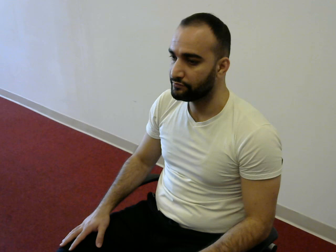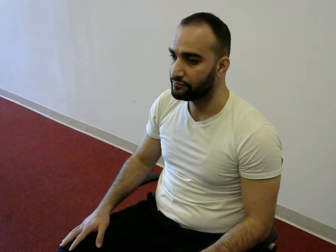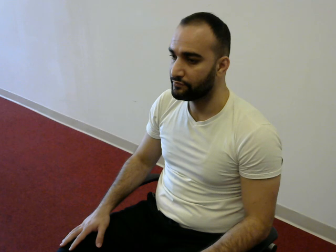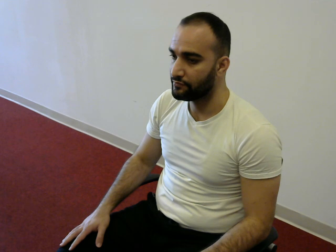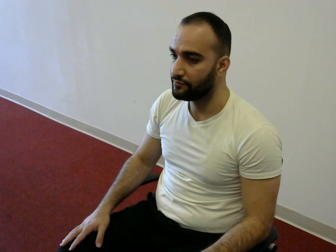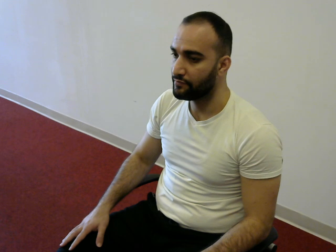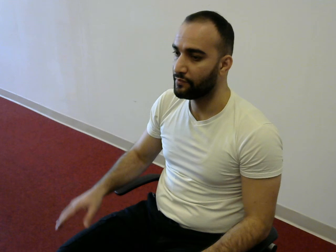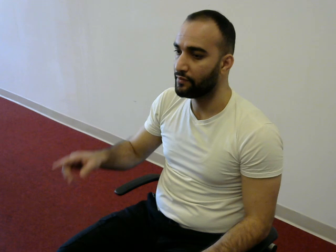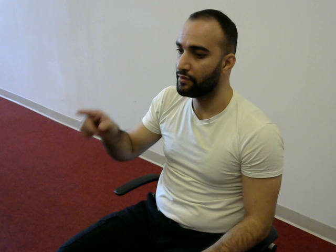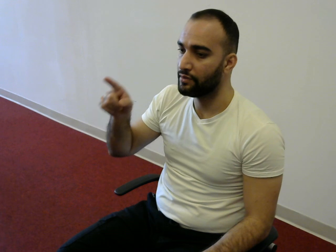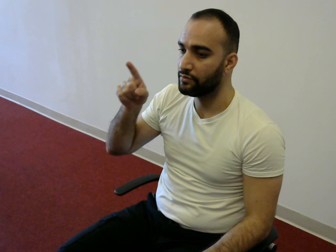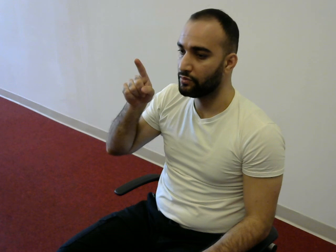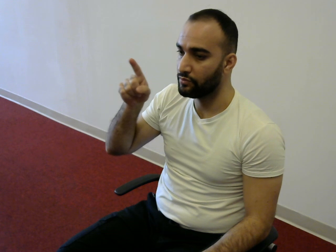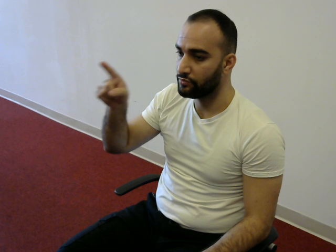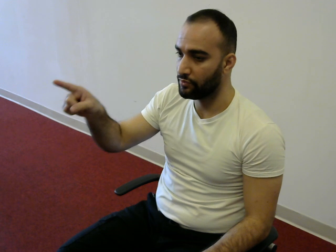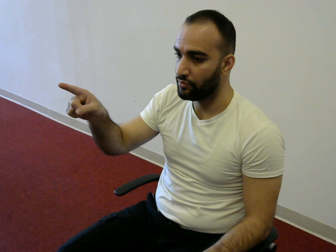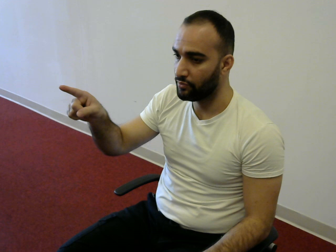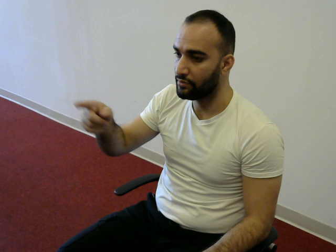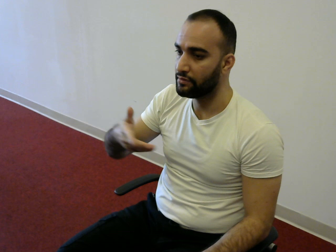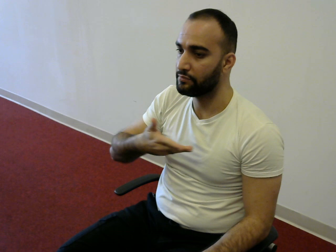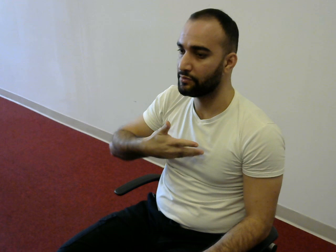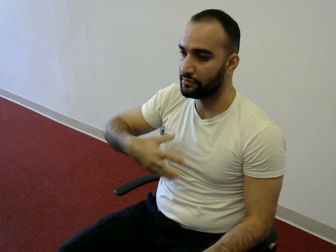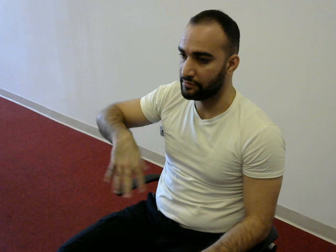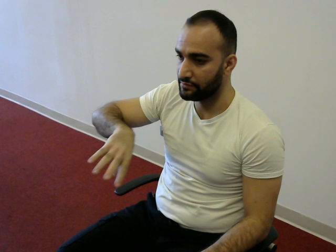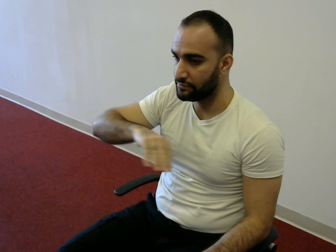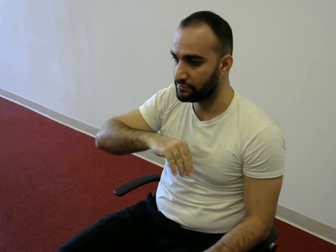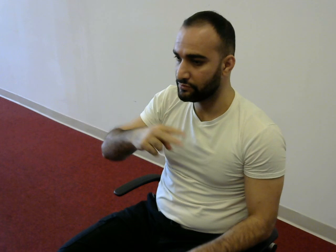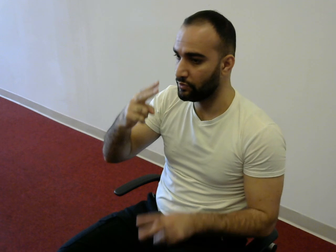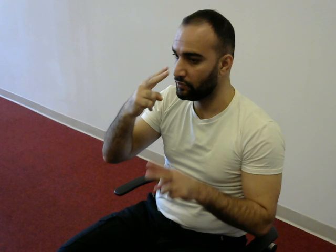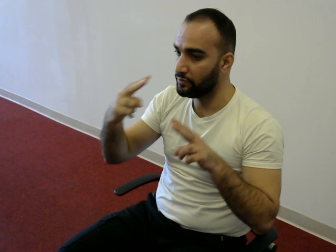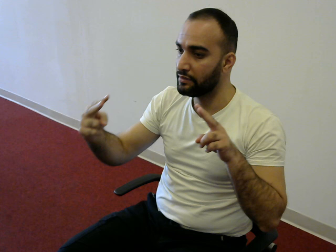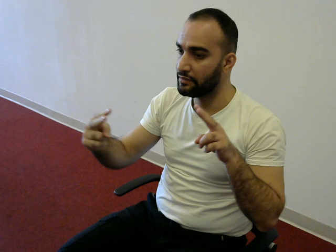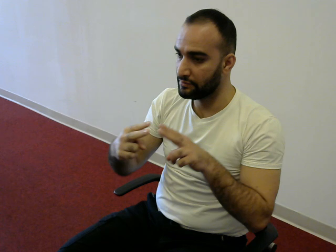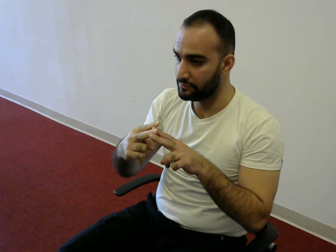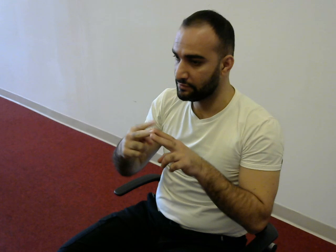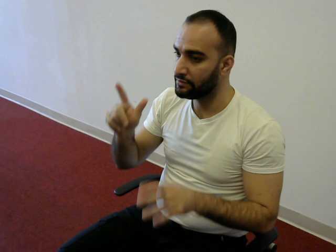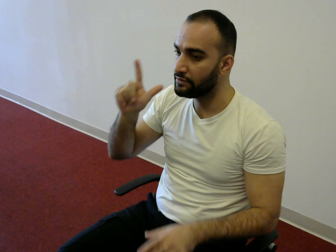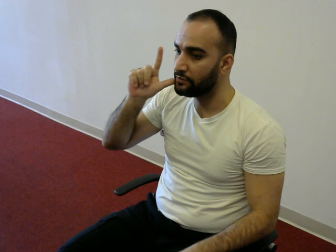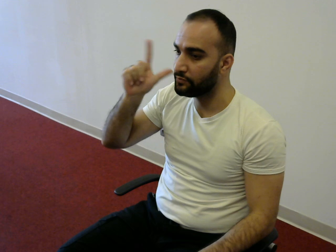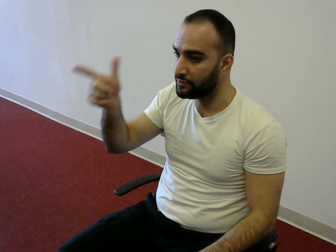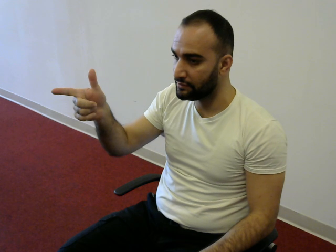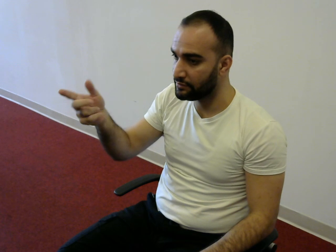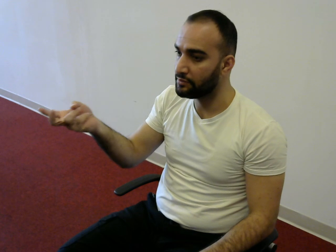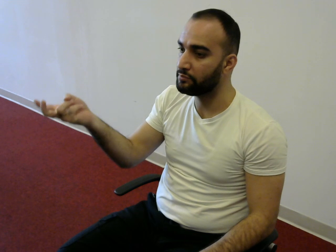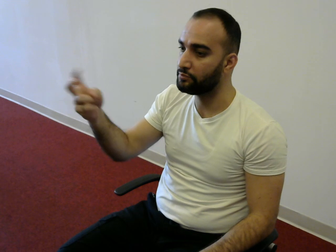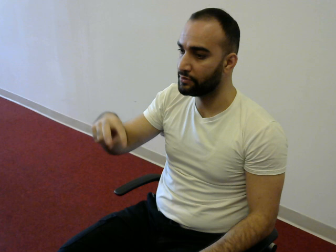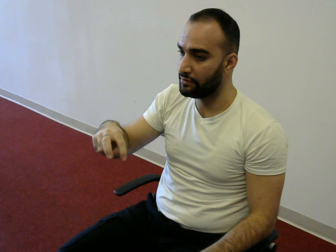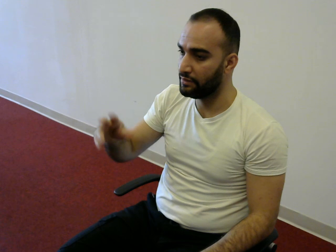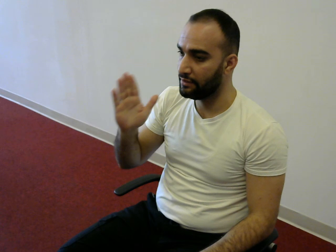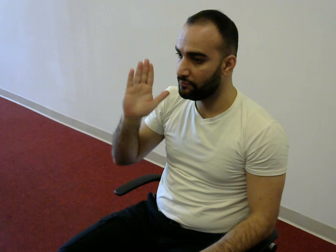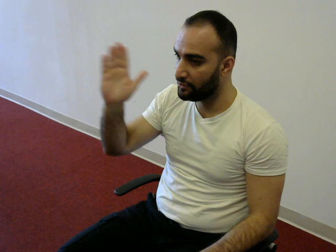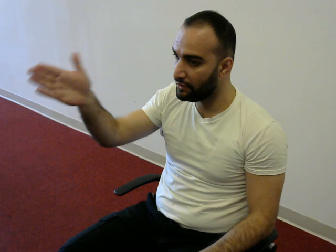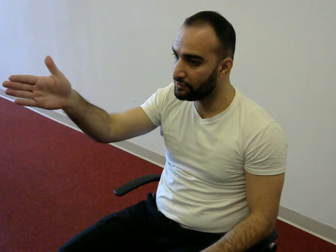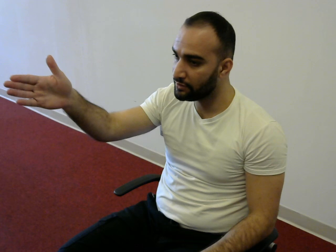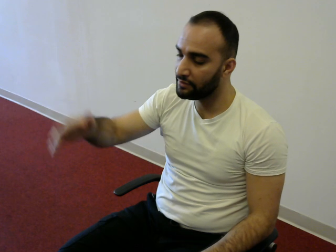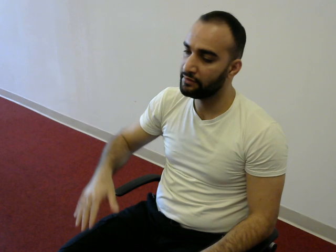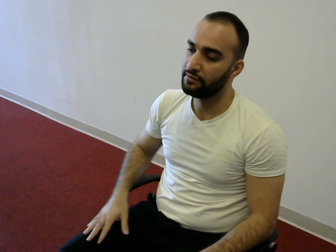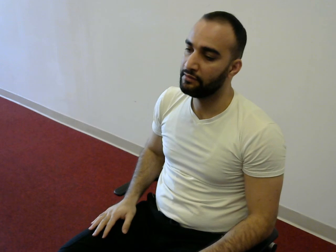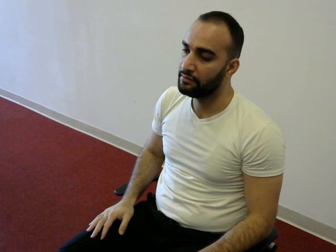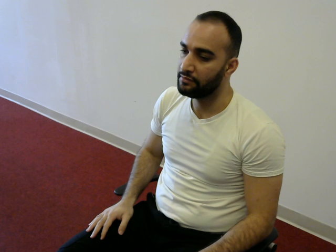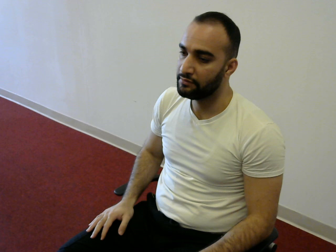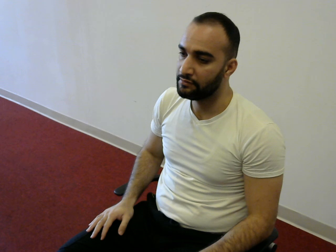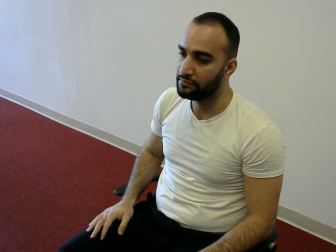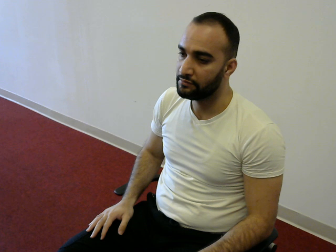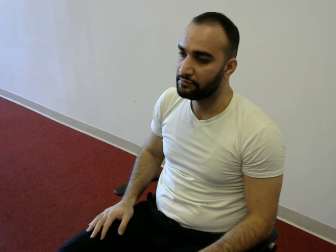O, bizi görməyə birisigün gələcək